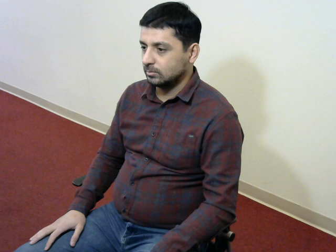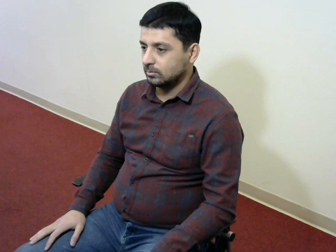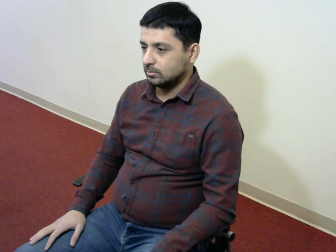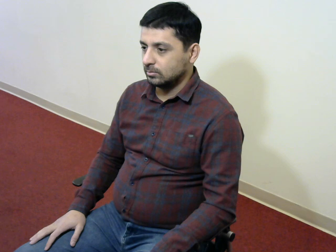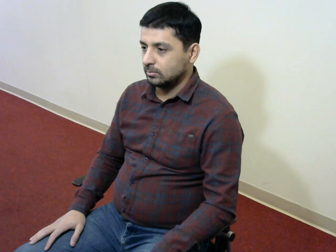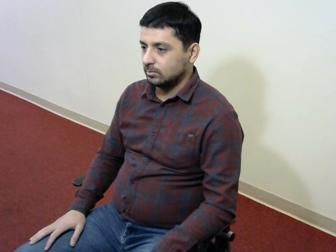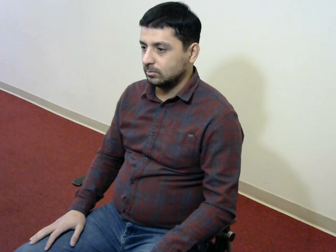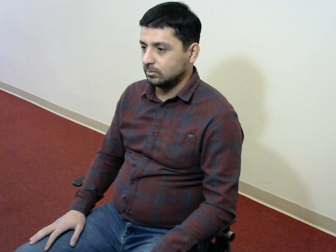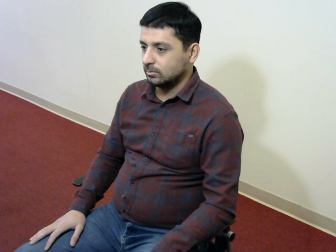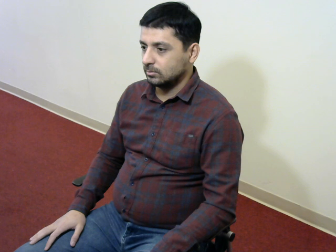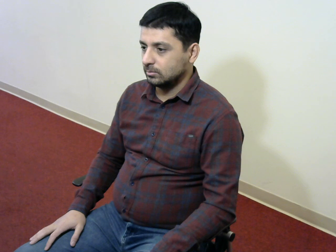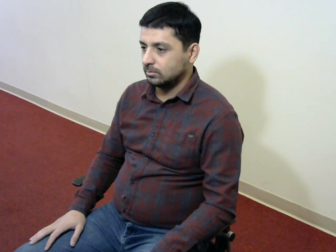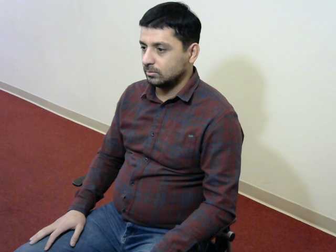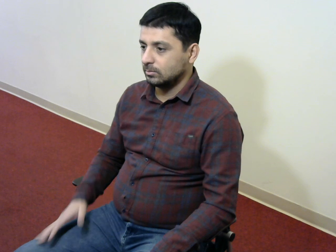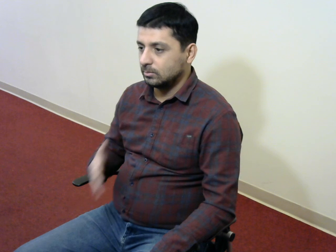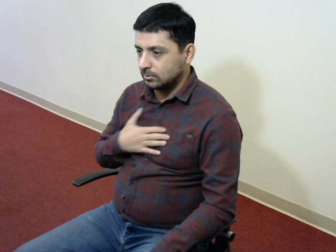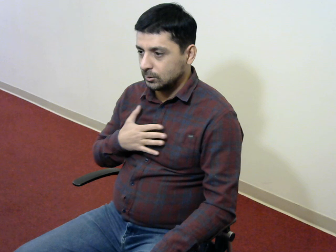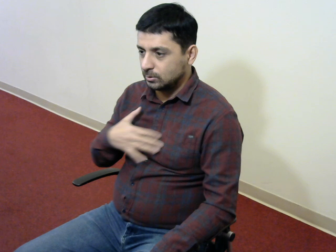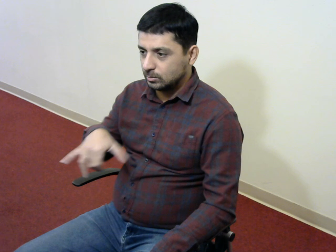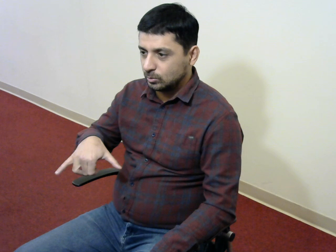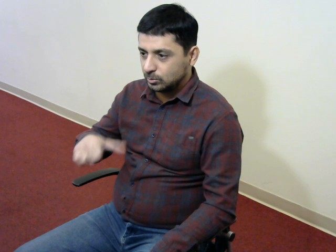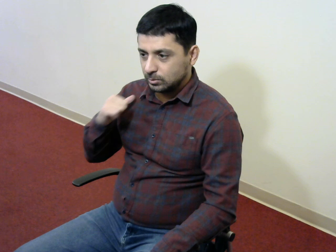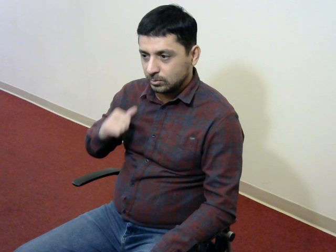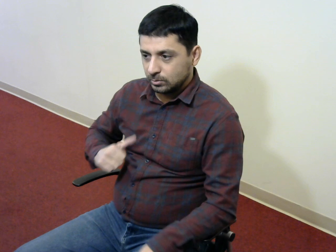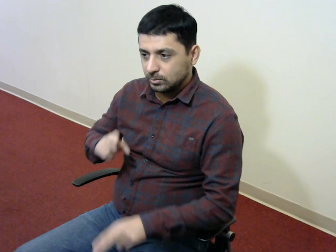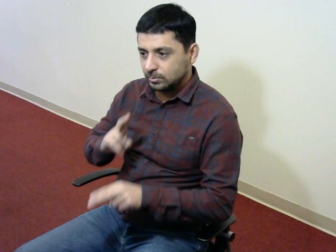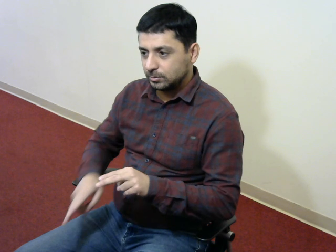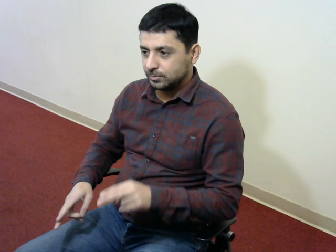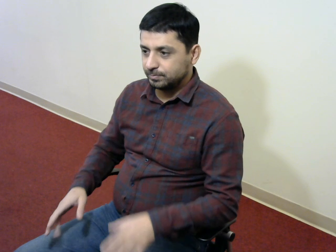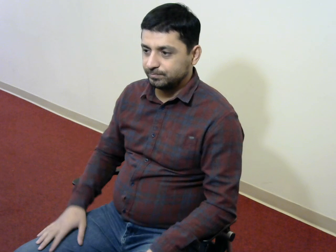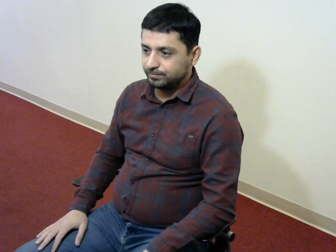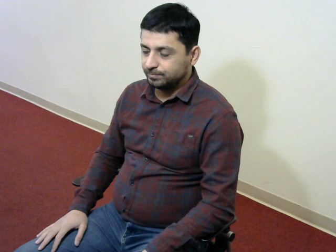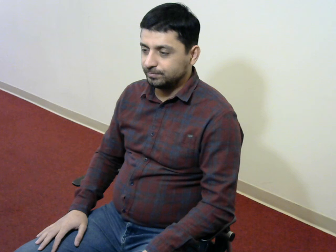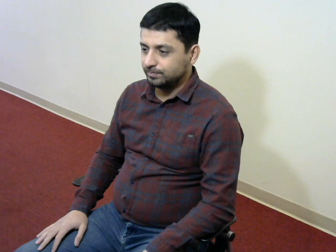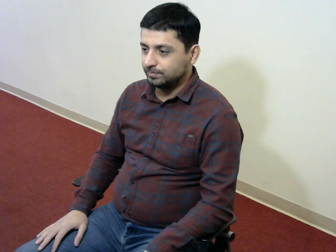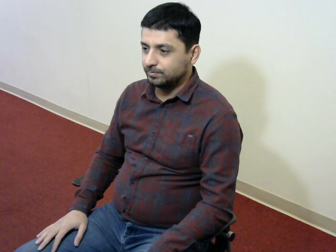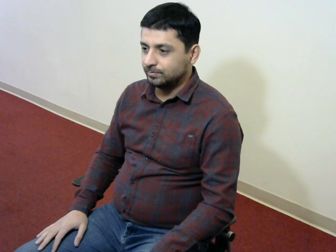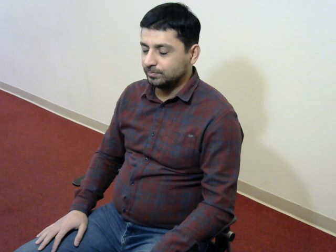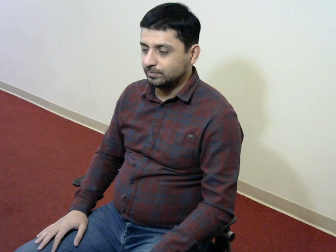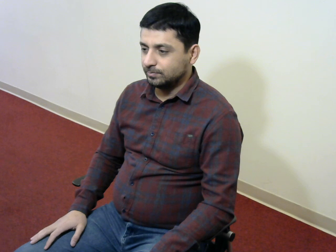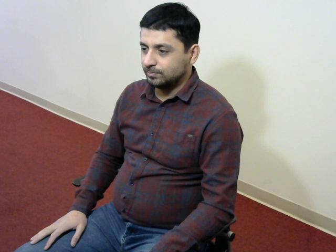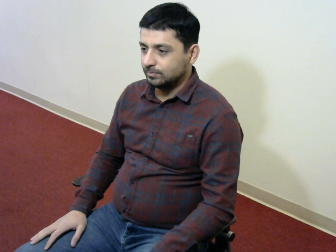Mən çantamı itirmişəm